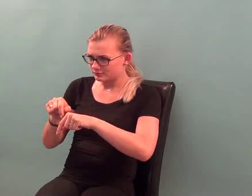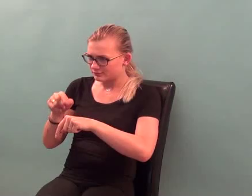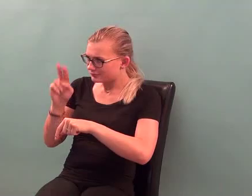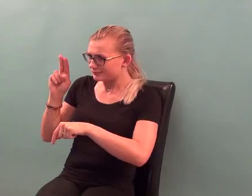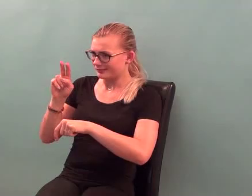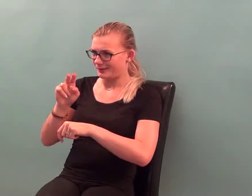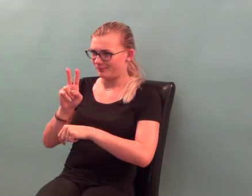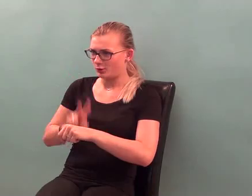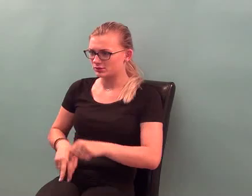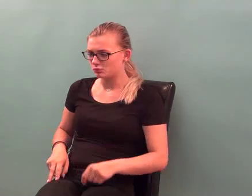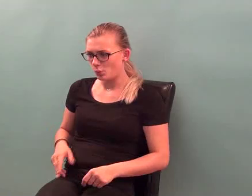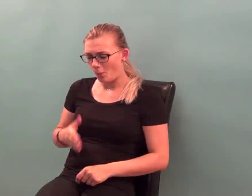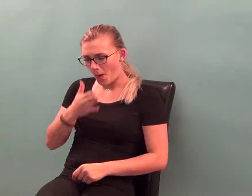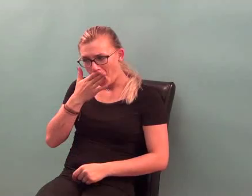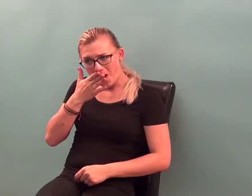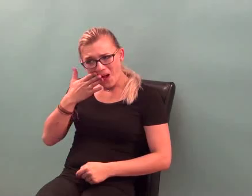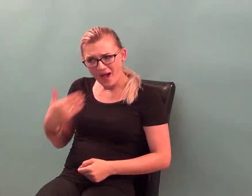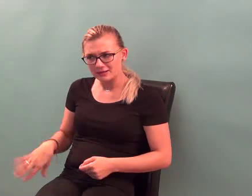Oj Trafia na coś! Odwraca się, a to policjant, który wyciera twarz.